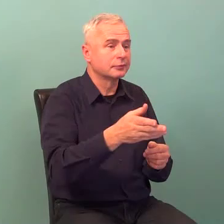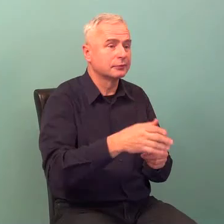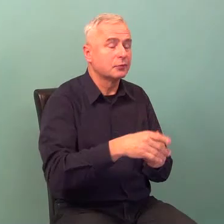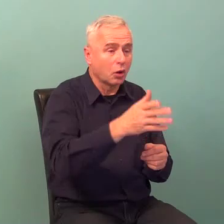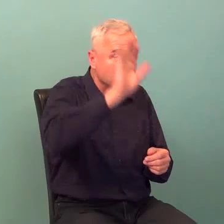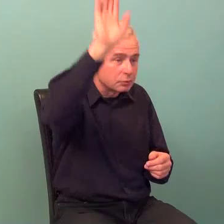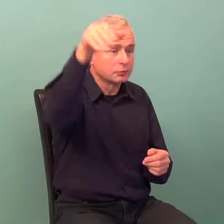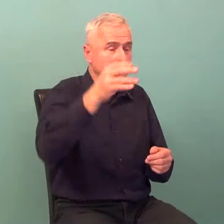Jedź, dobrze.